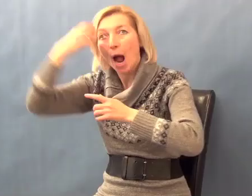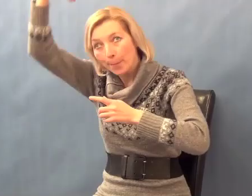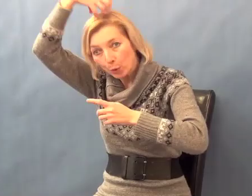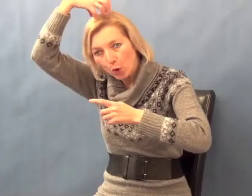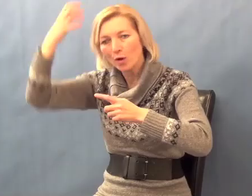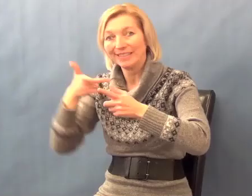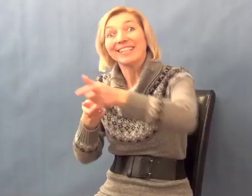Jabłko miał na głowie...